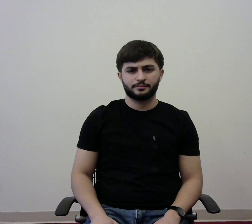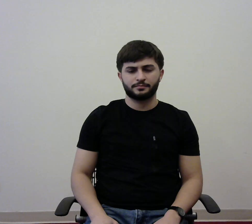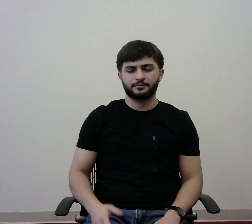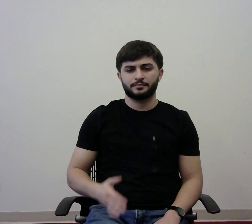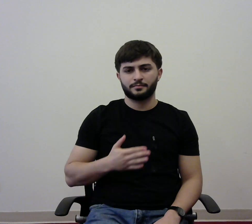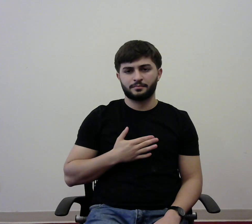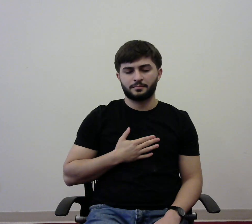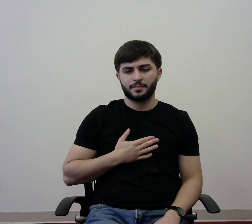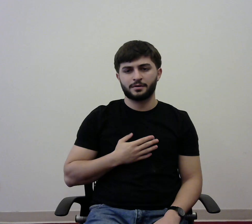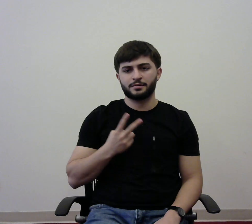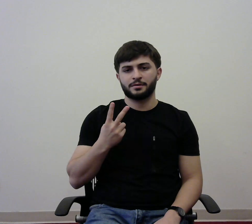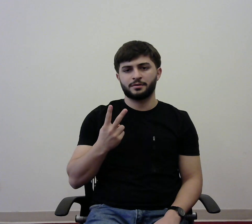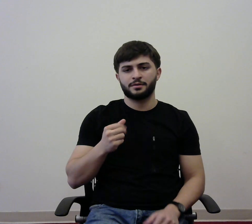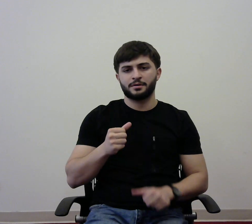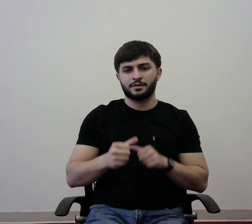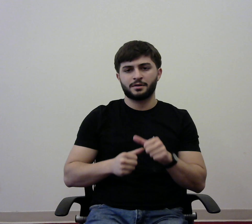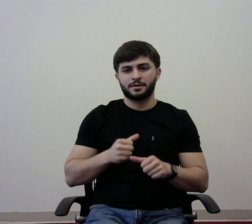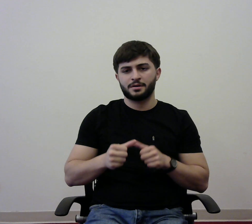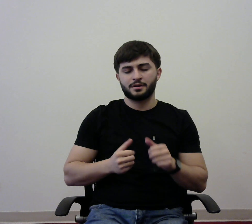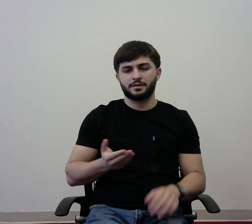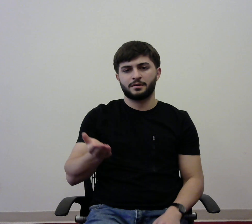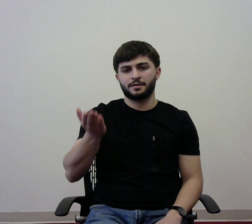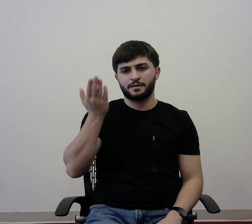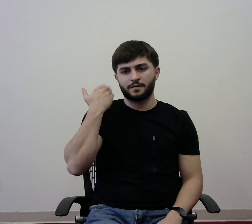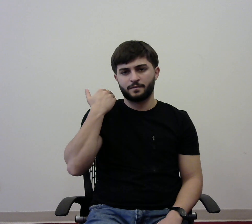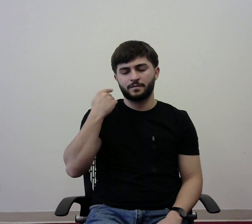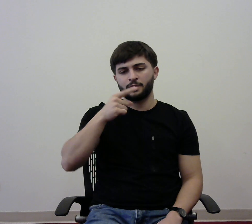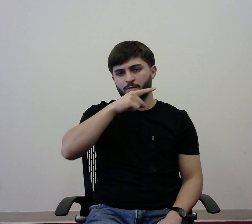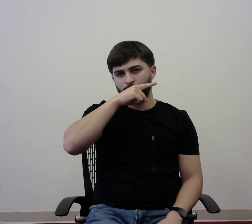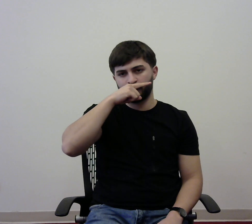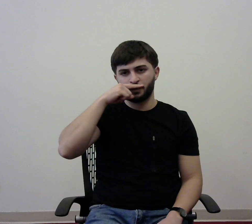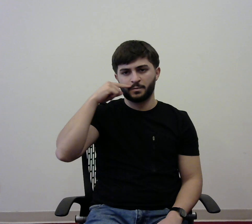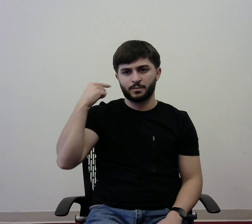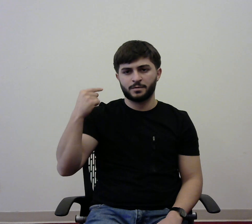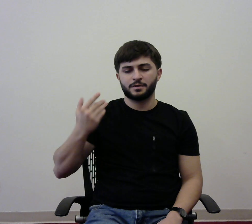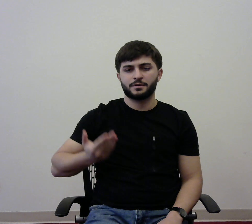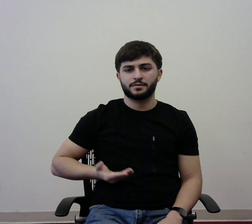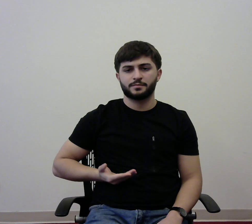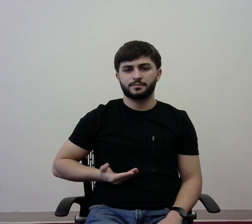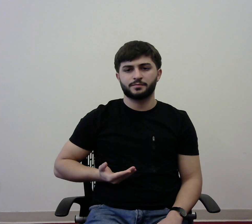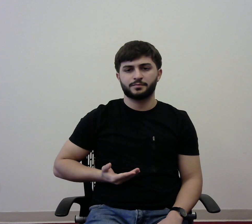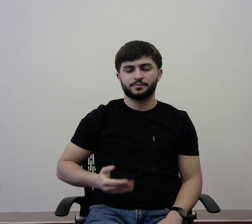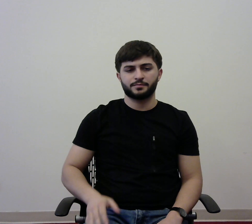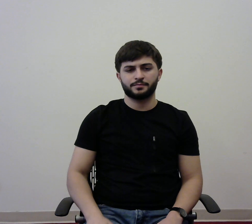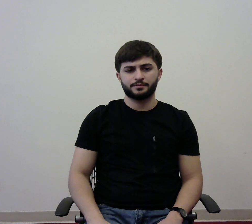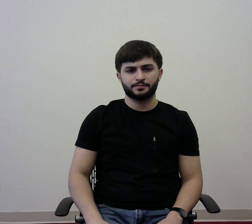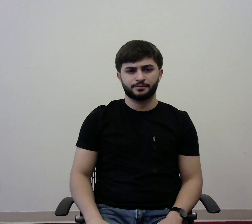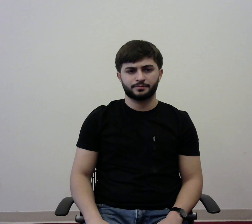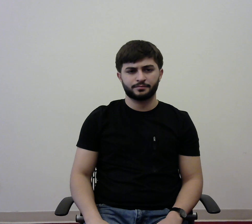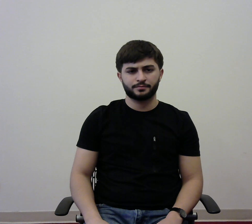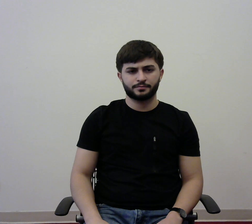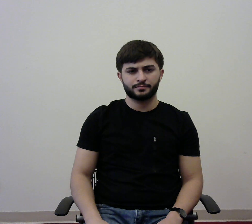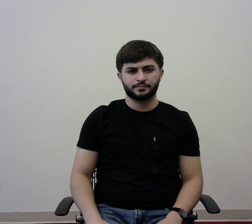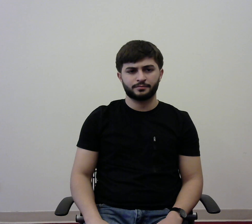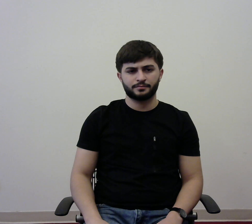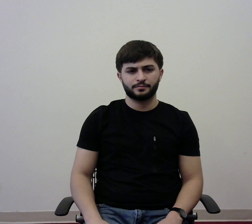Mən iki il öncə Rusiyada yaşayırdım